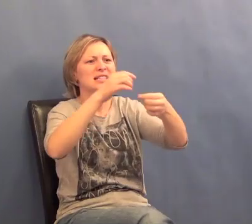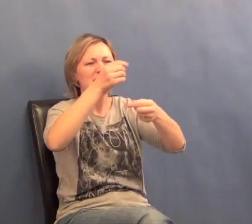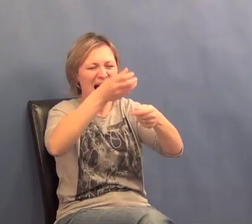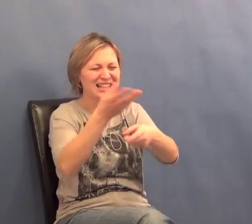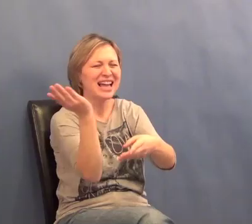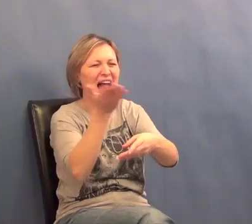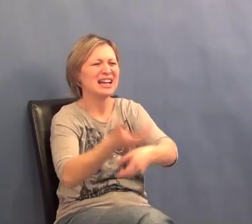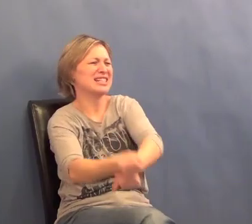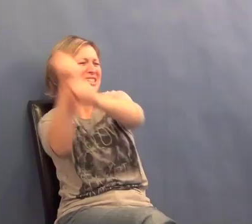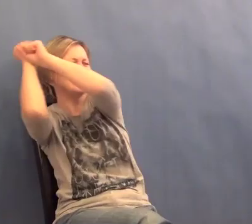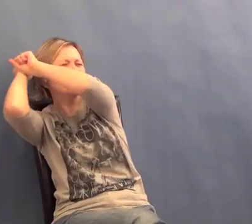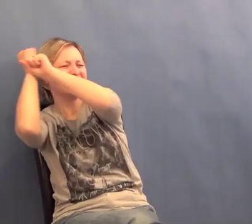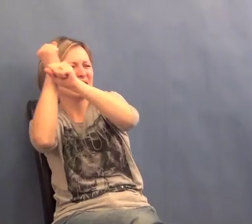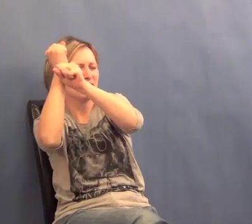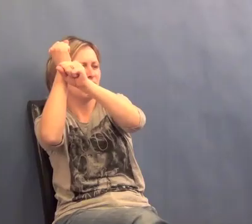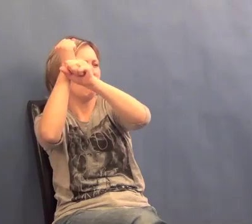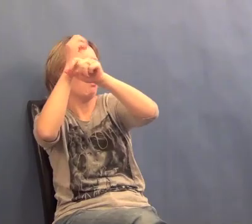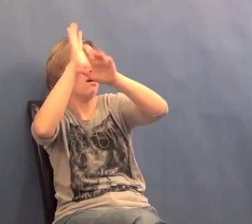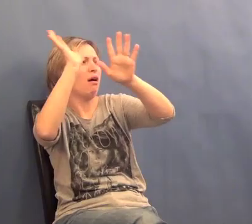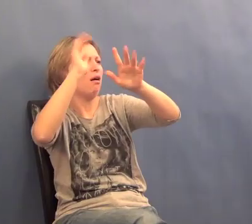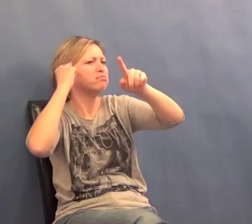I zanim zdążą je wyważyć siekierą przestają, bo coś słyszą.